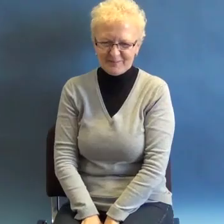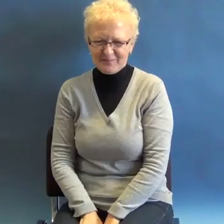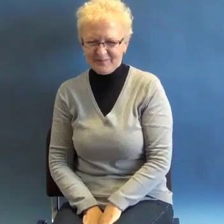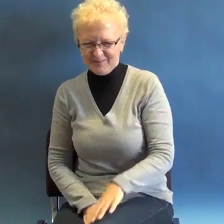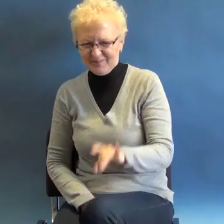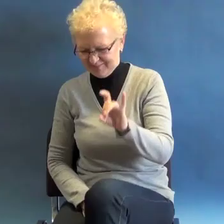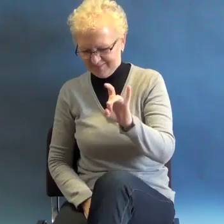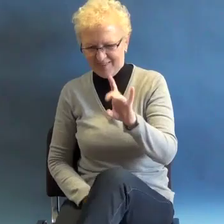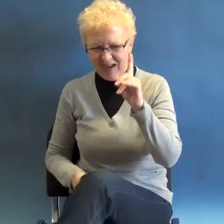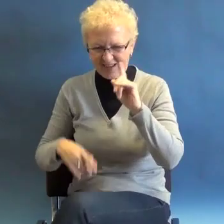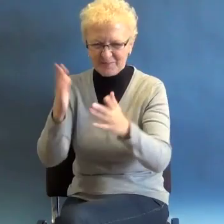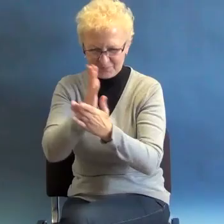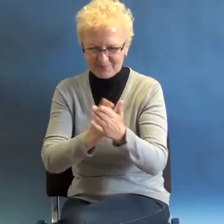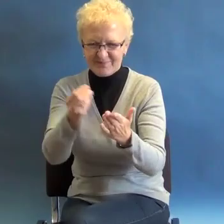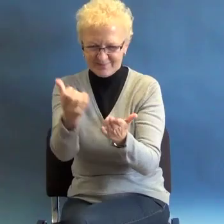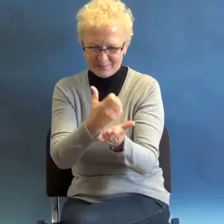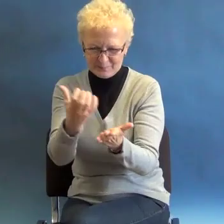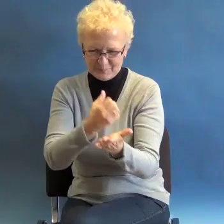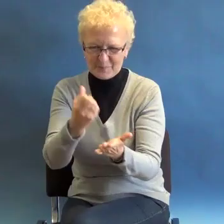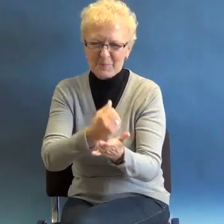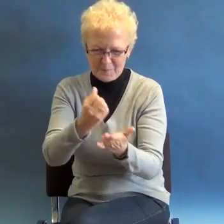Tak, chłopiec rozbijał szyby i tak zarabiali pieniądze.